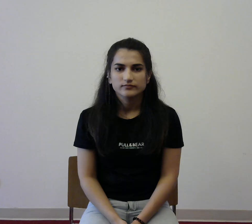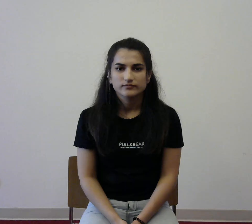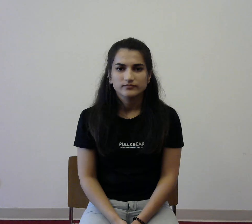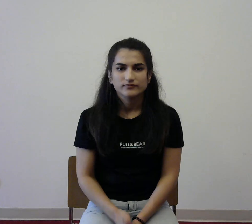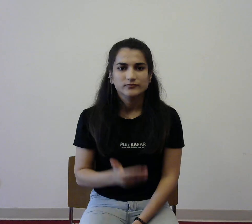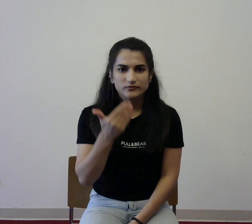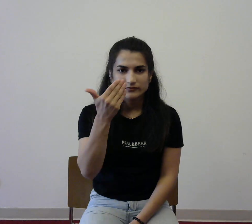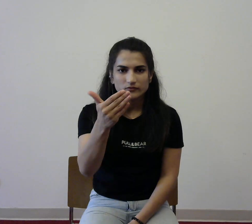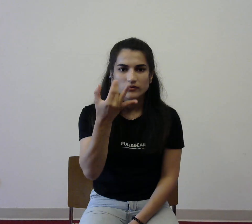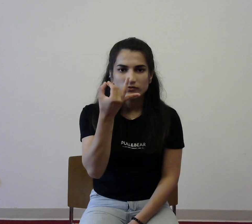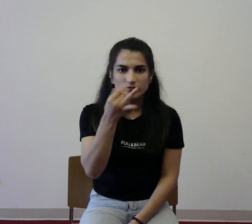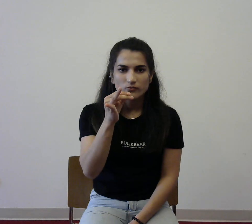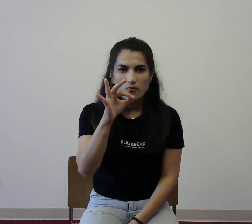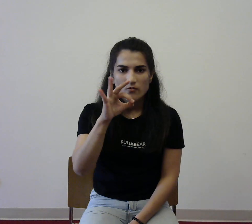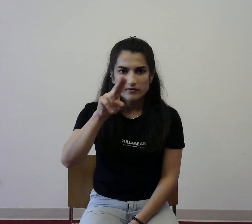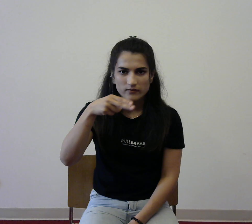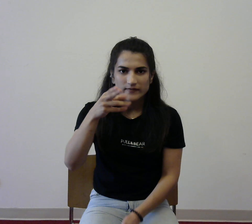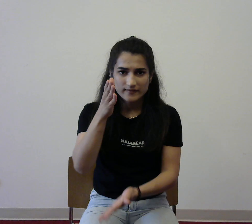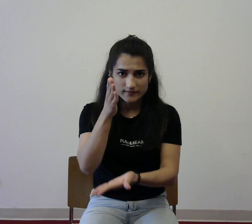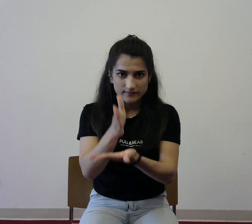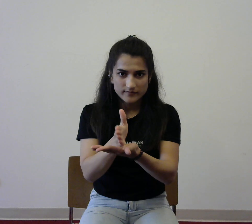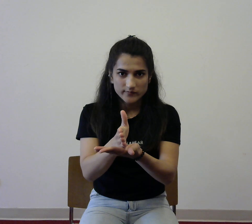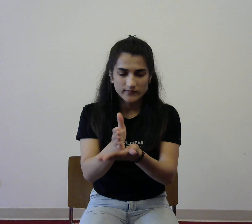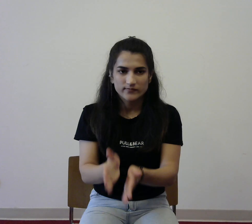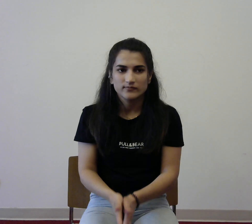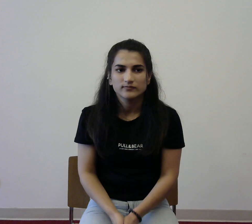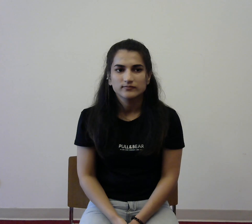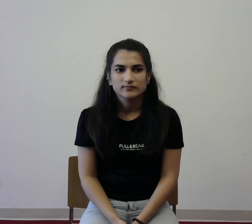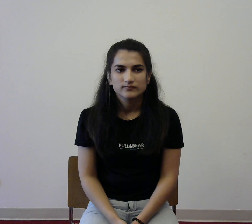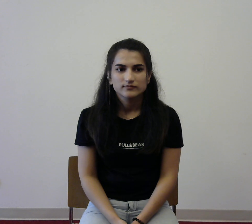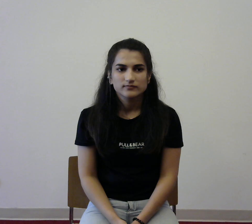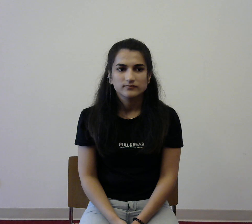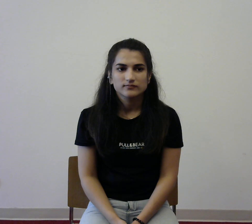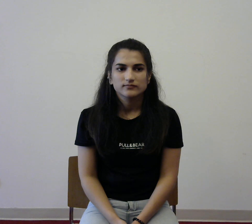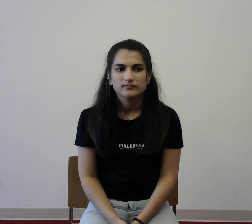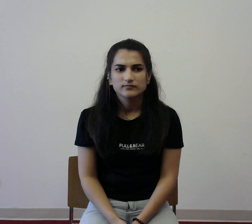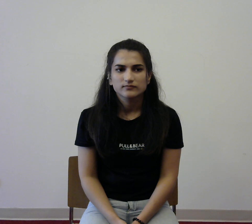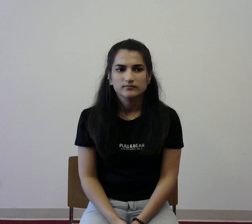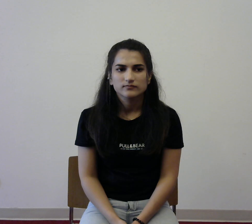Sizdə yod varmı?